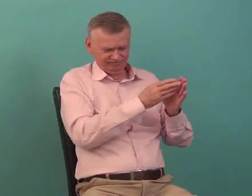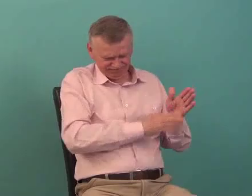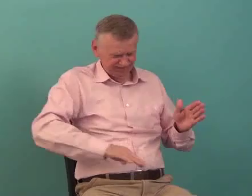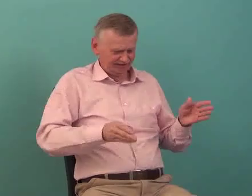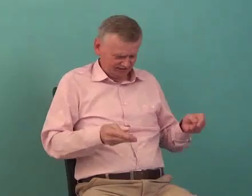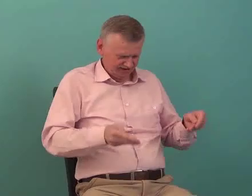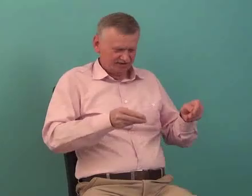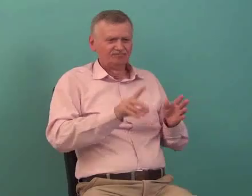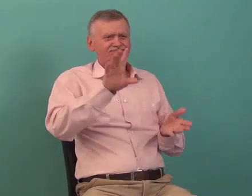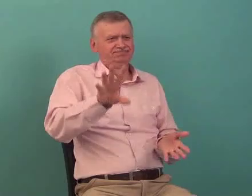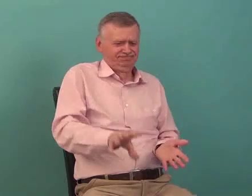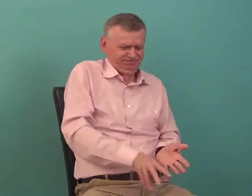Miska jest pusta.